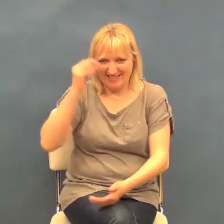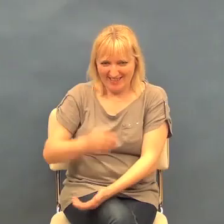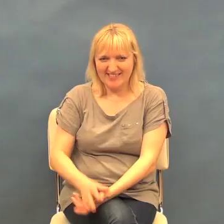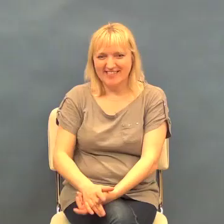Duch.